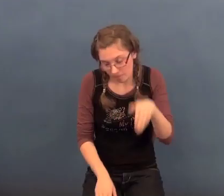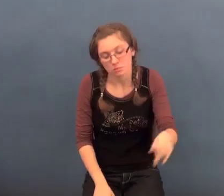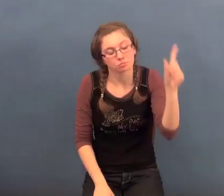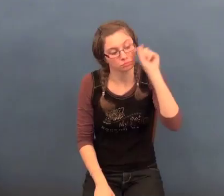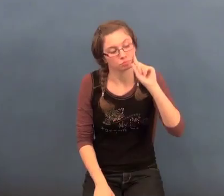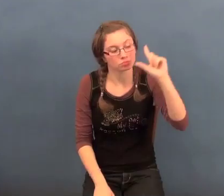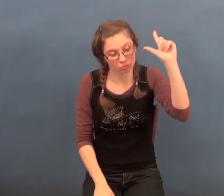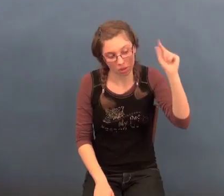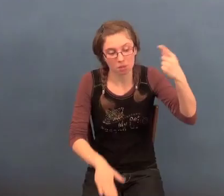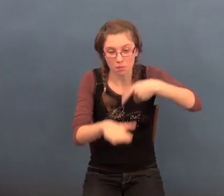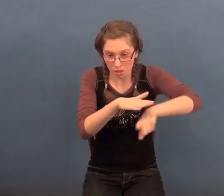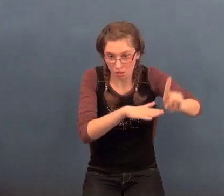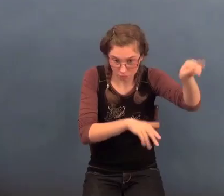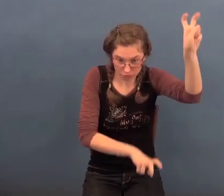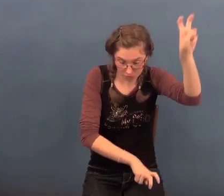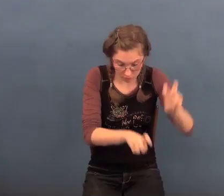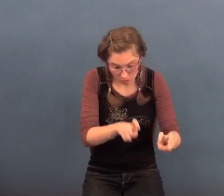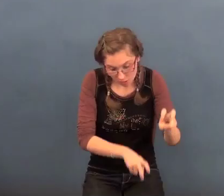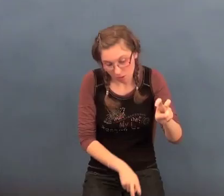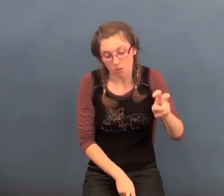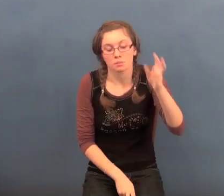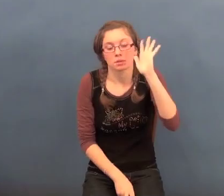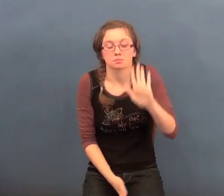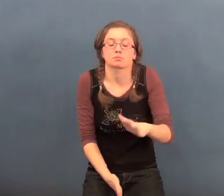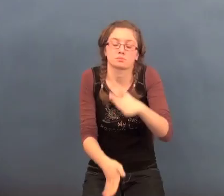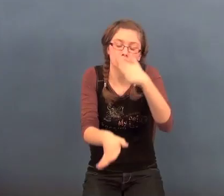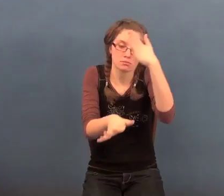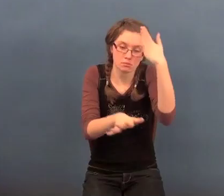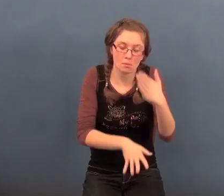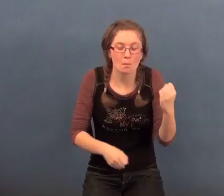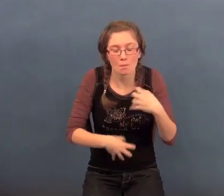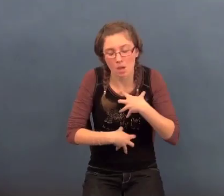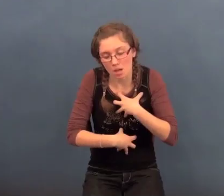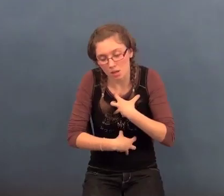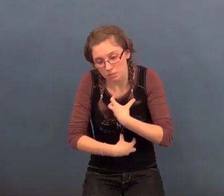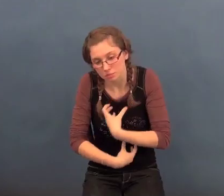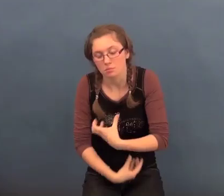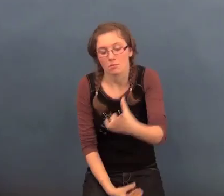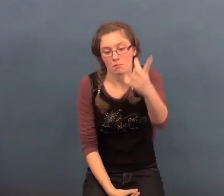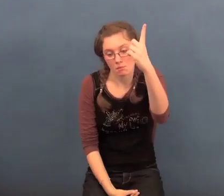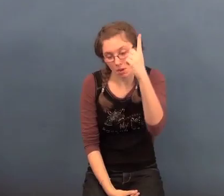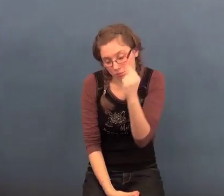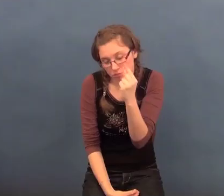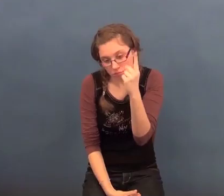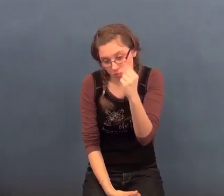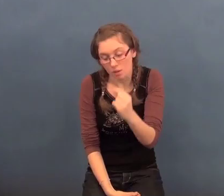Mężczyzna idzie do hotelu, potem, mocno zmęczony, zasypia.